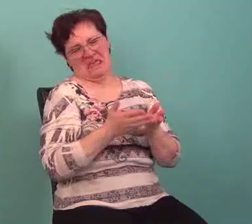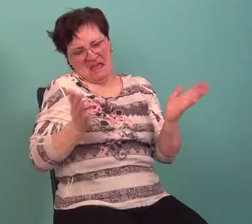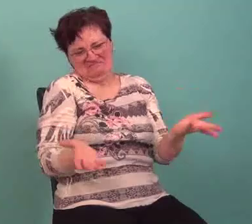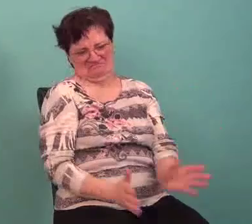Koniec.